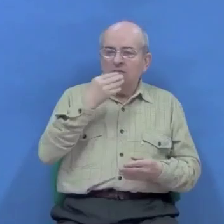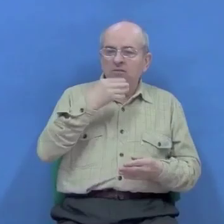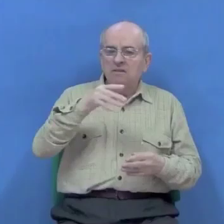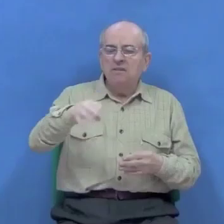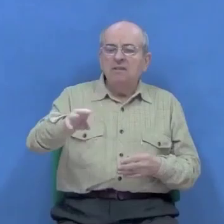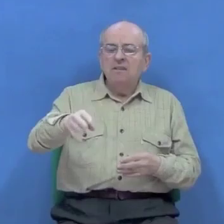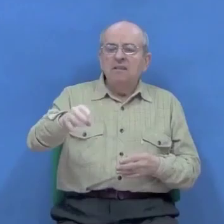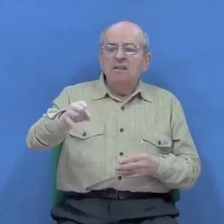Morze.